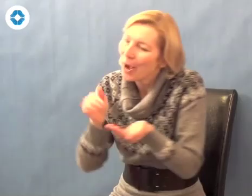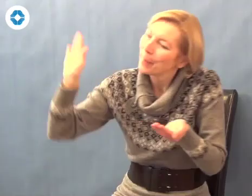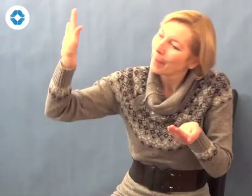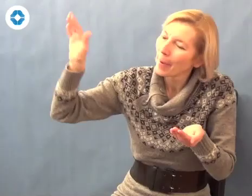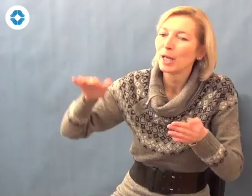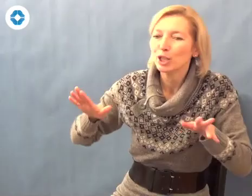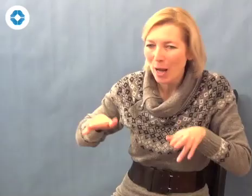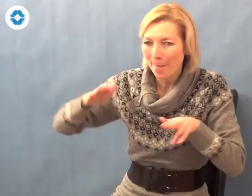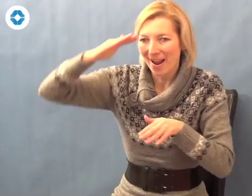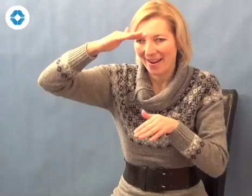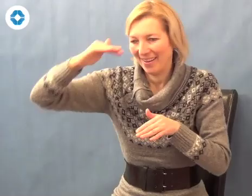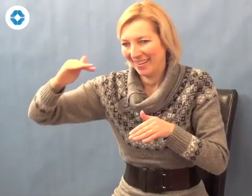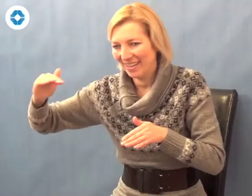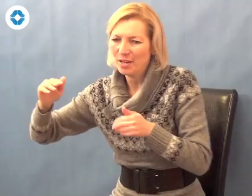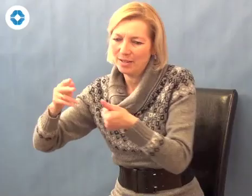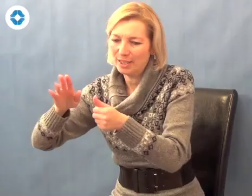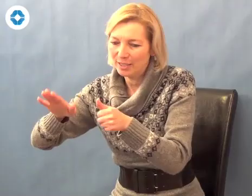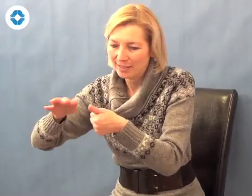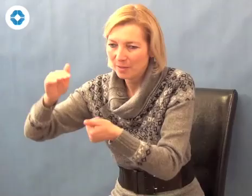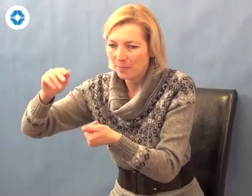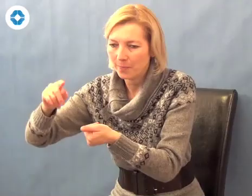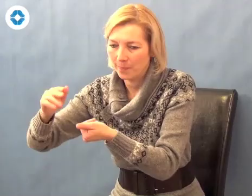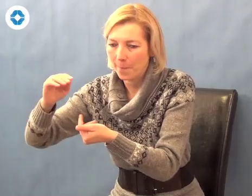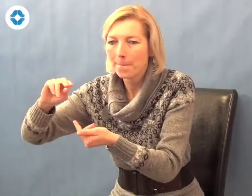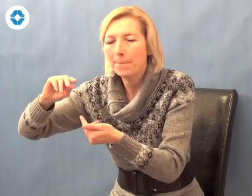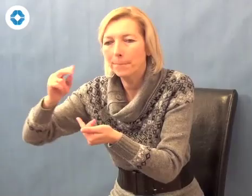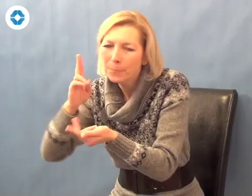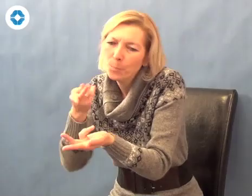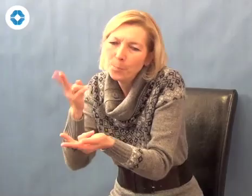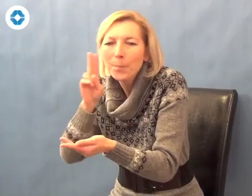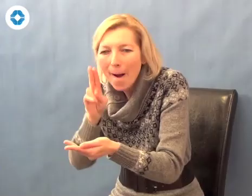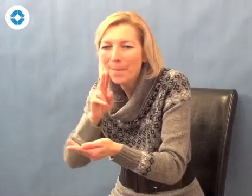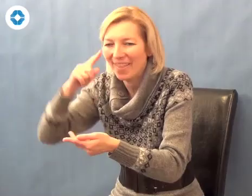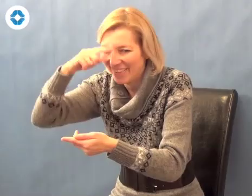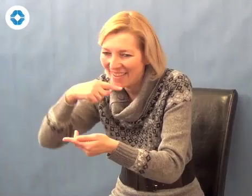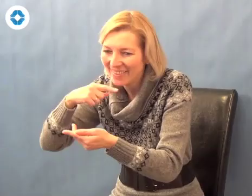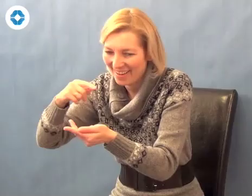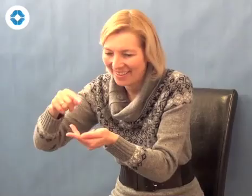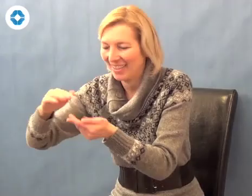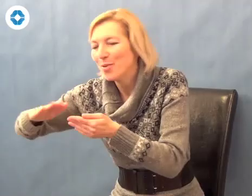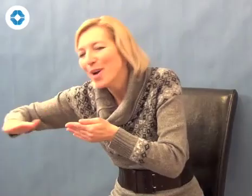Żaba mała, duża i dzieci, czyli mama, tata i dzieci.